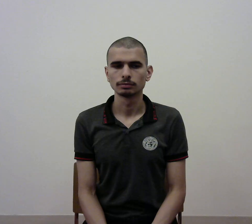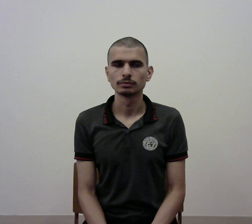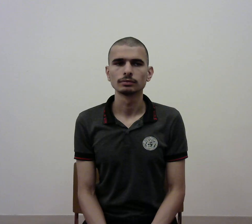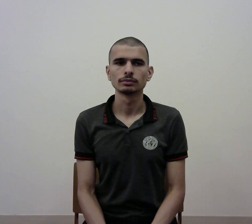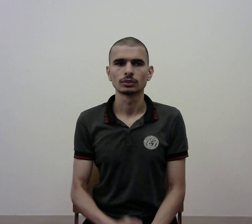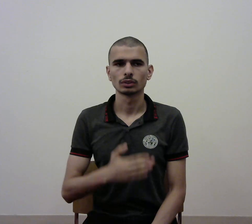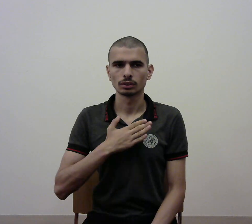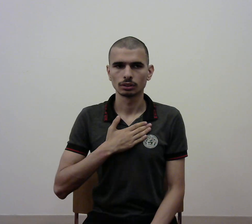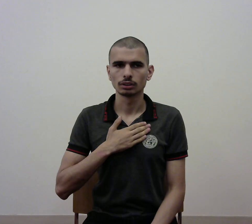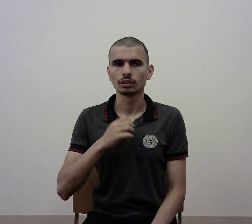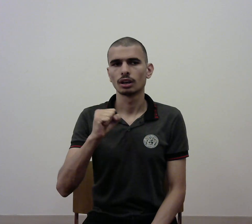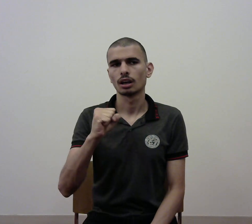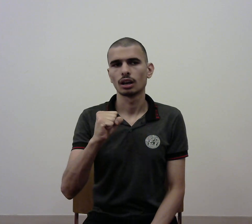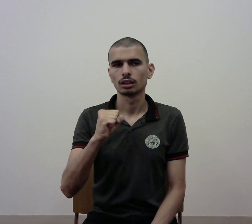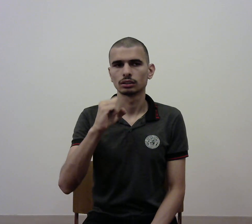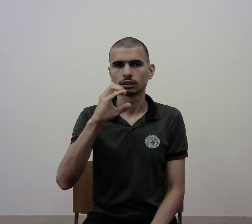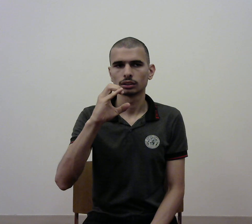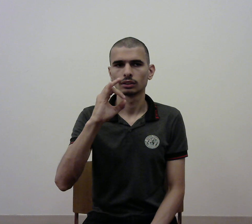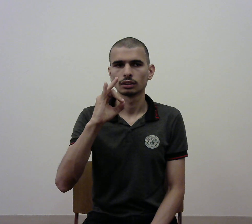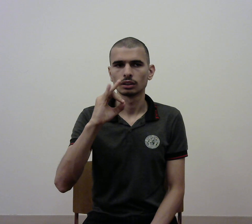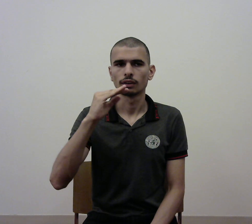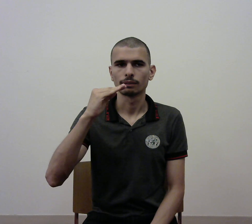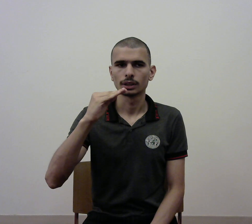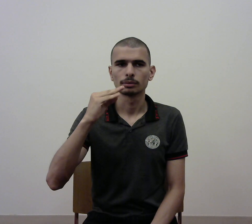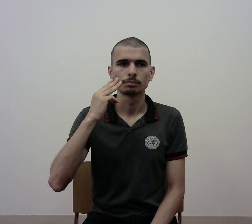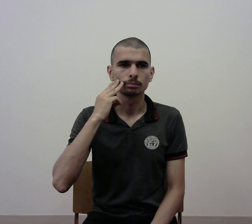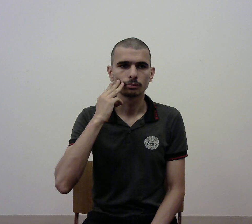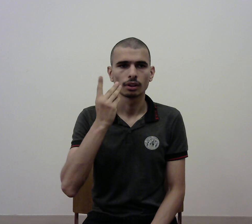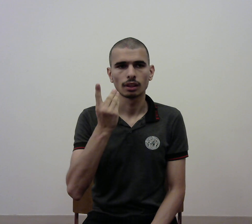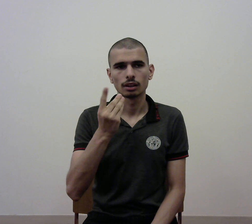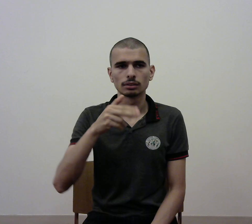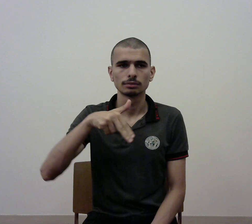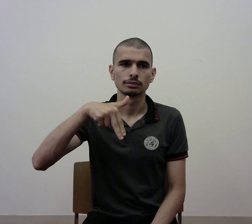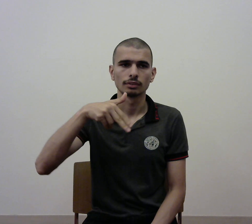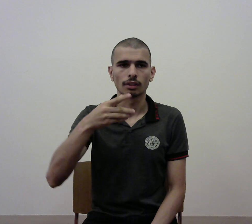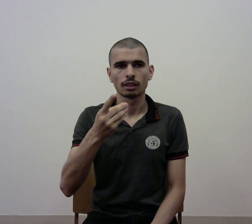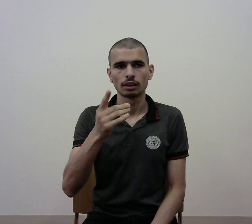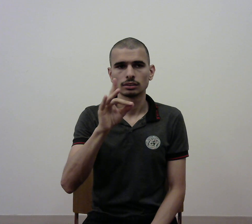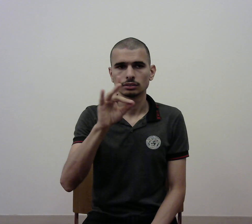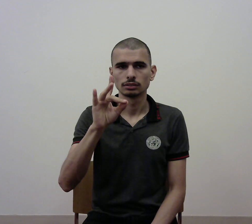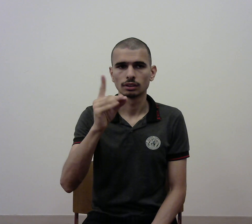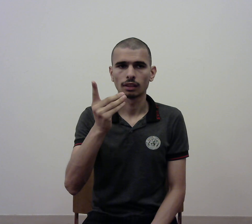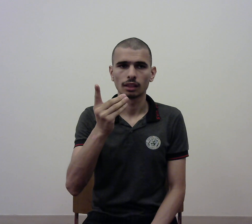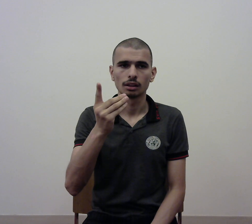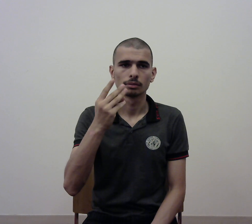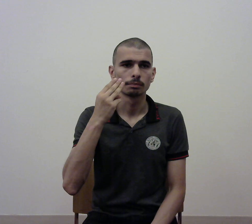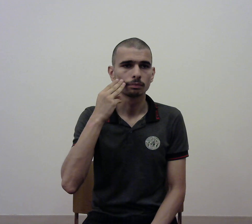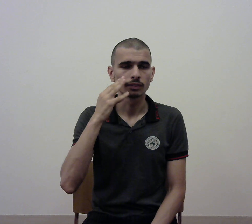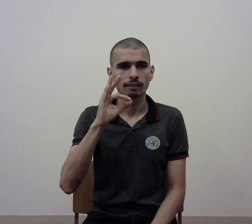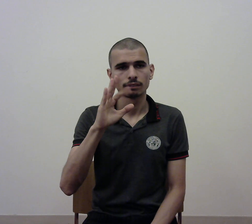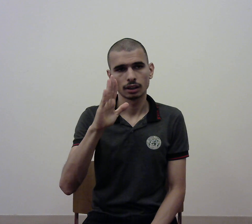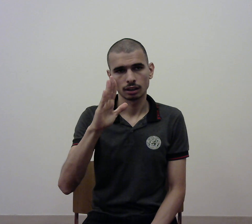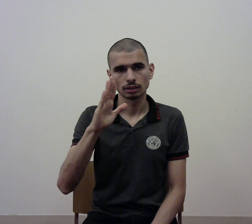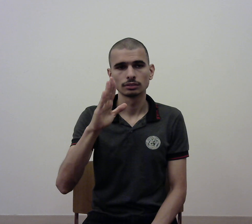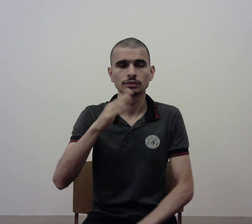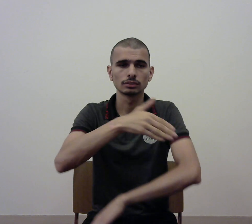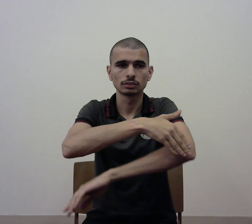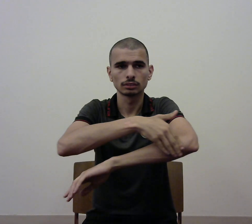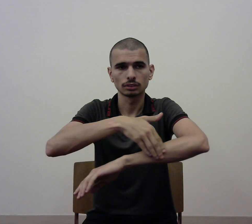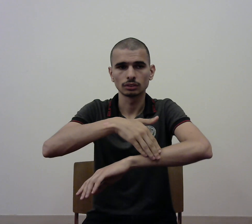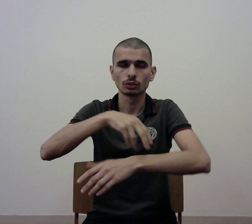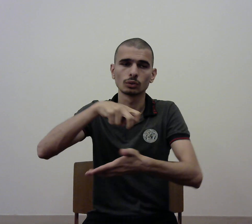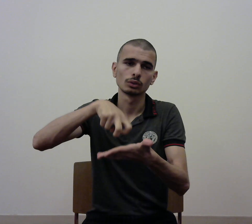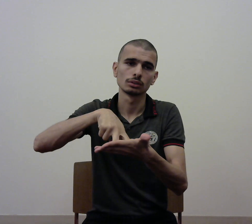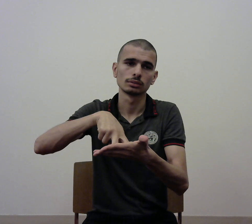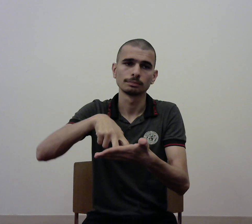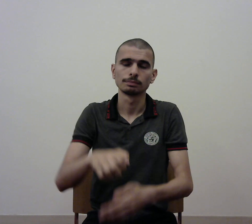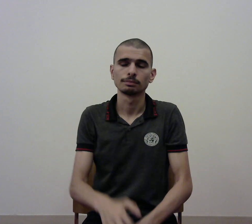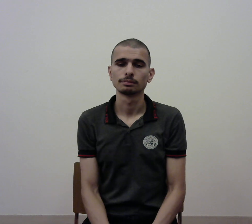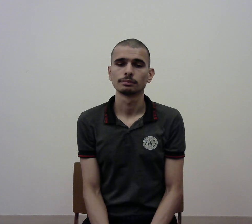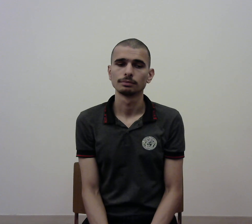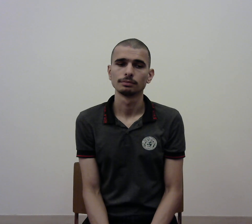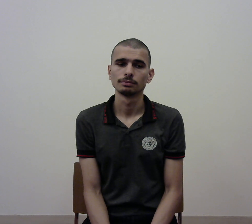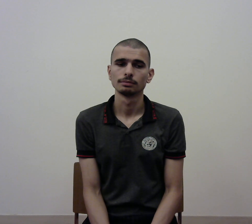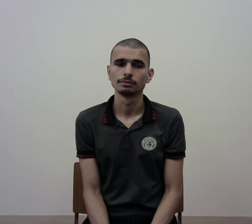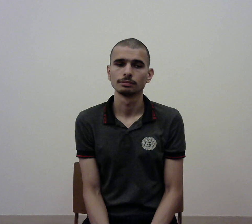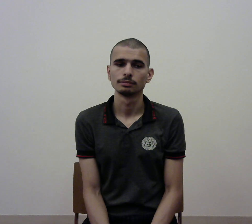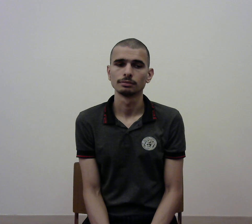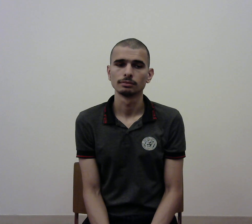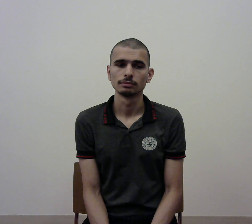Mən Asif Məhərrəmov küçəsində qeydiyyatdayam